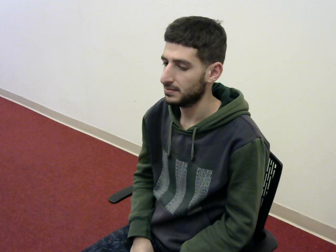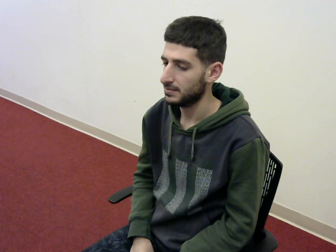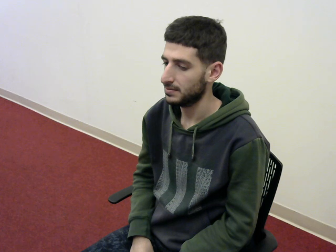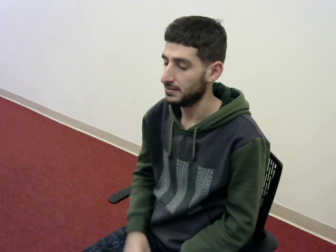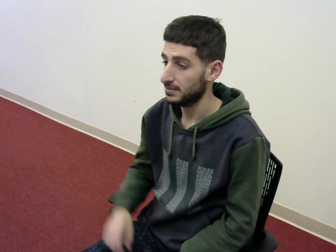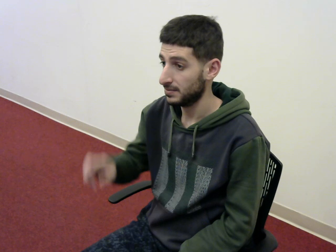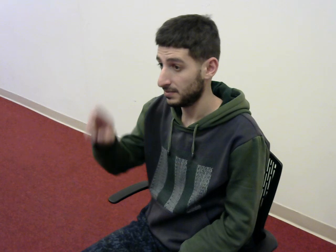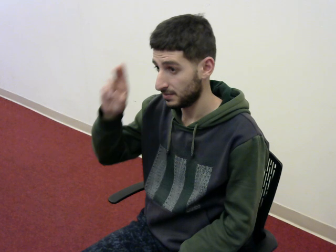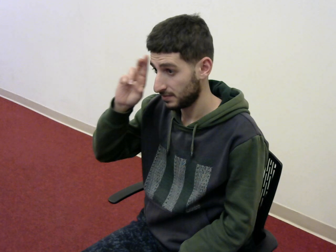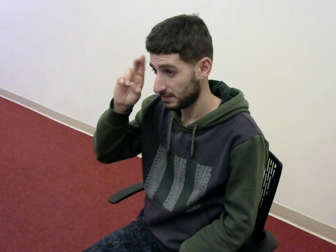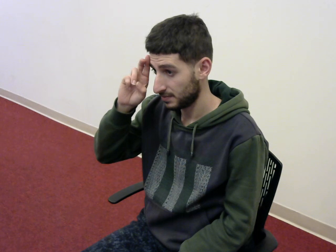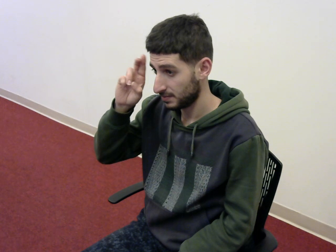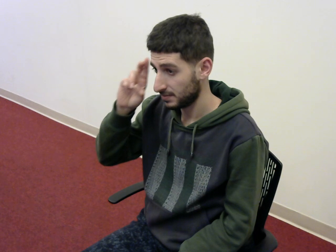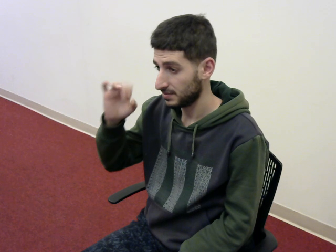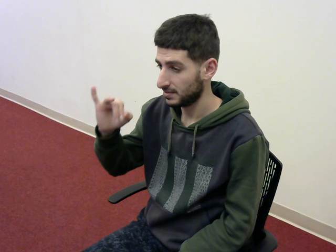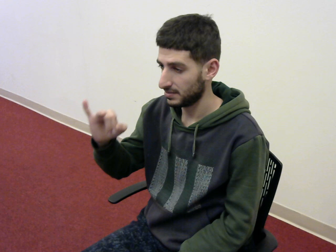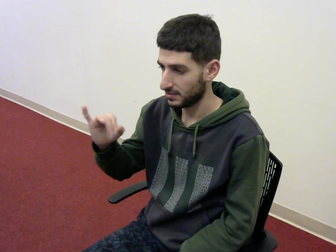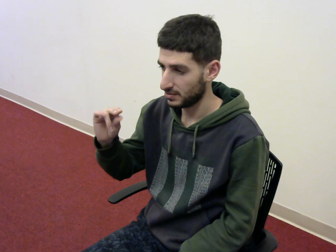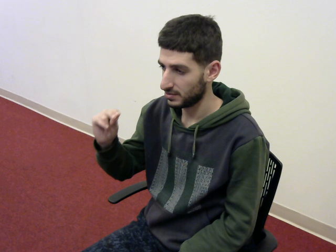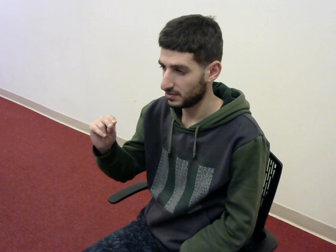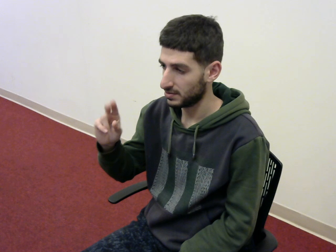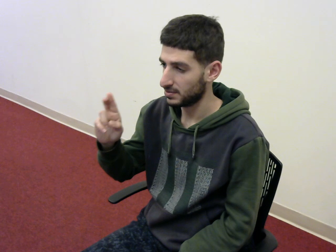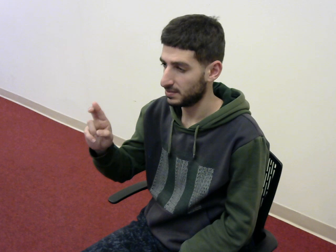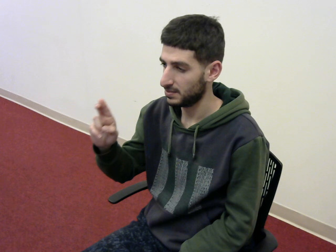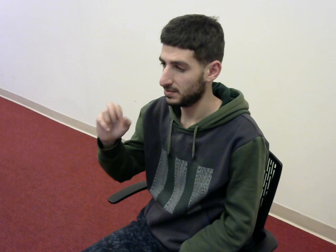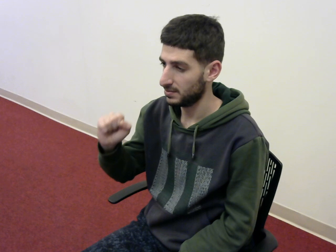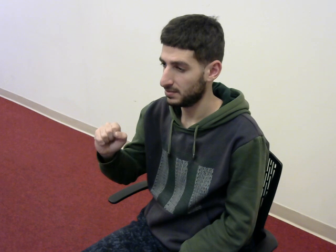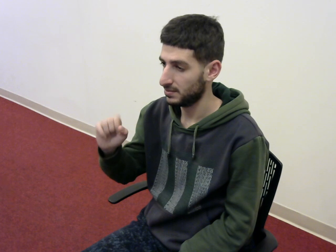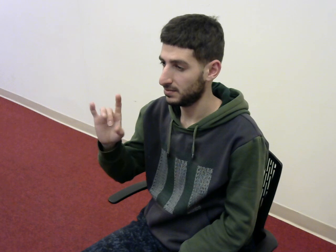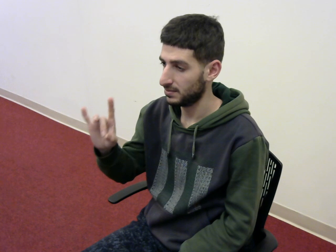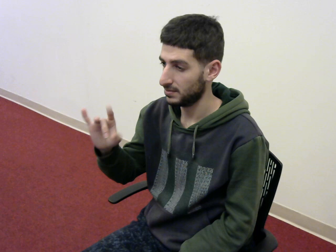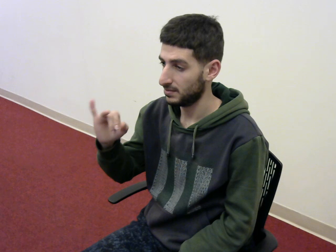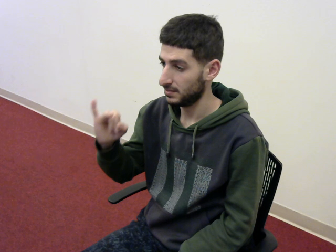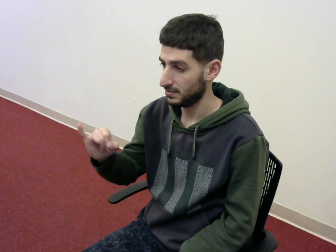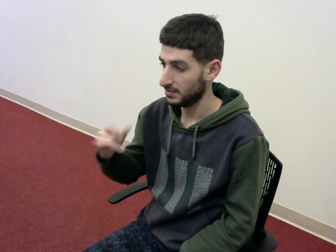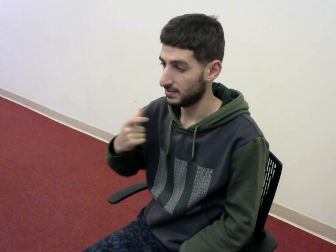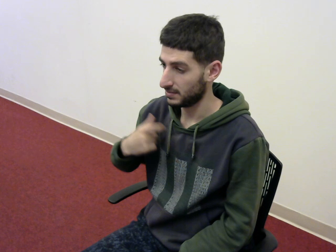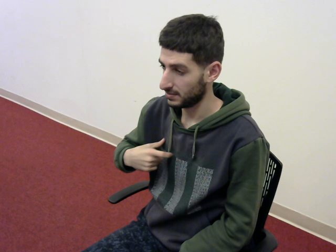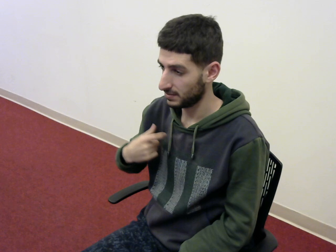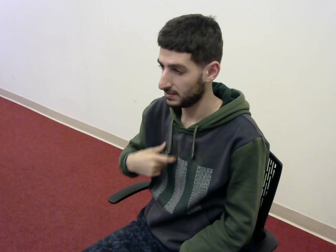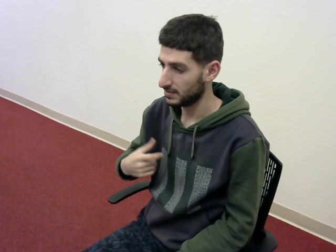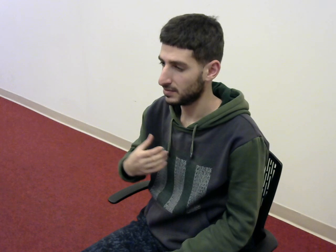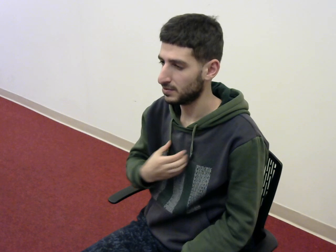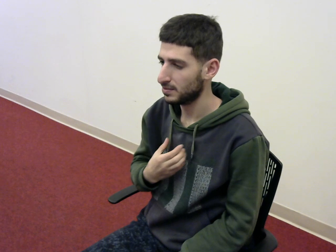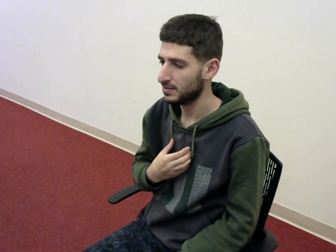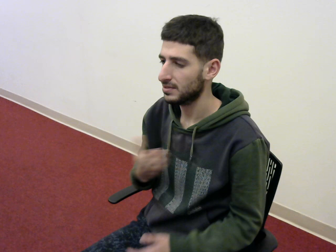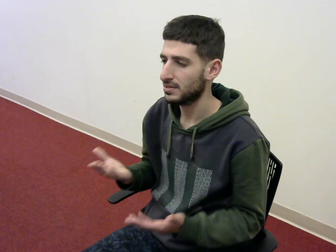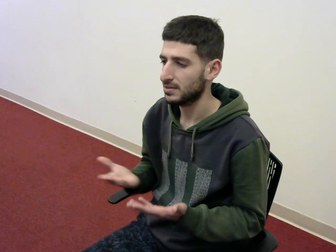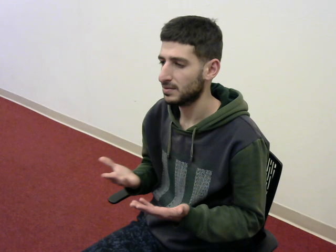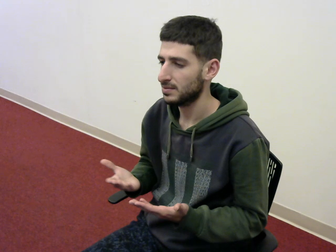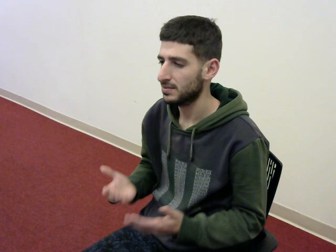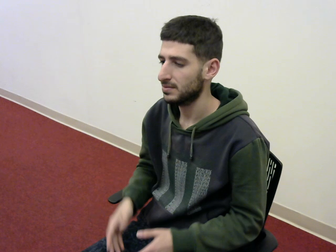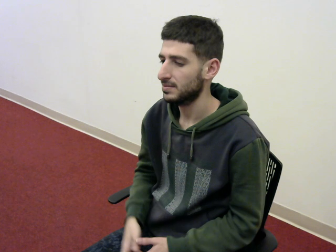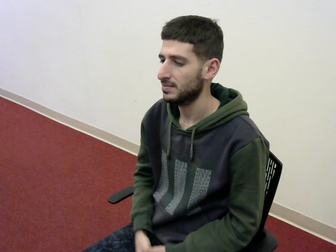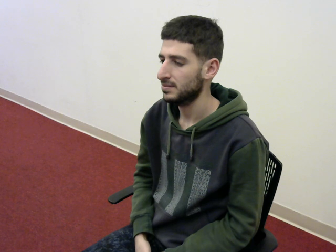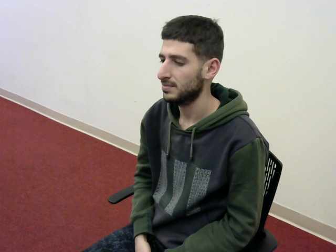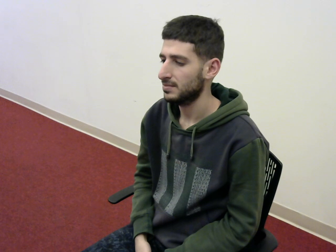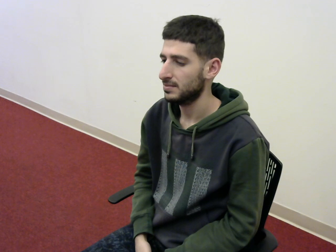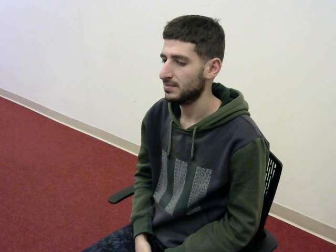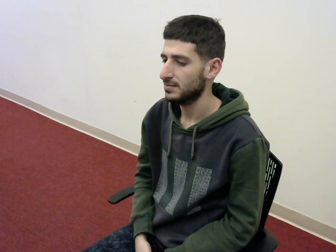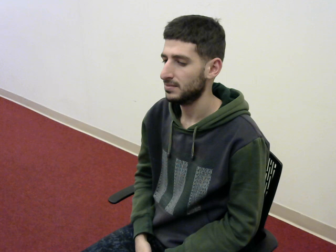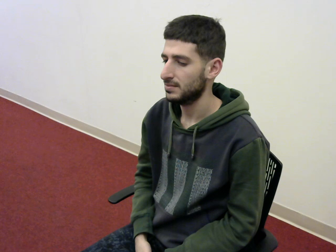Dövlət icbari şəxsi sığorta nədir?